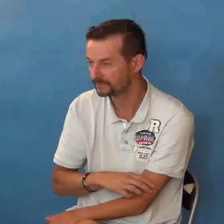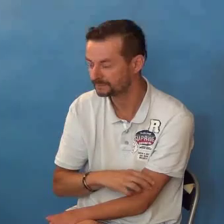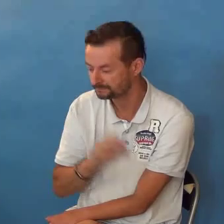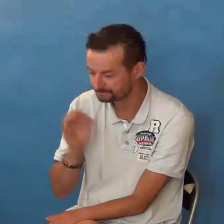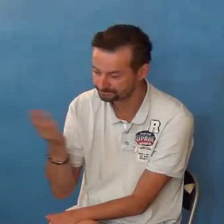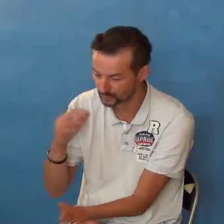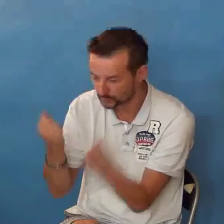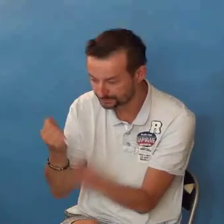Dobra, no trudno.